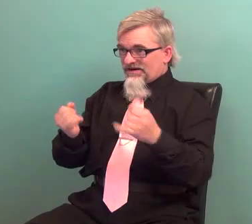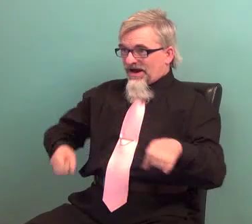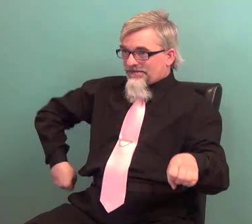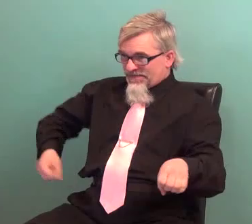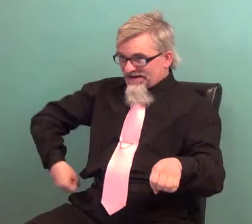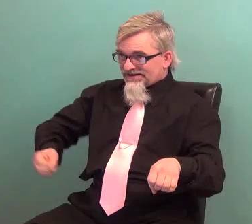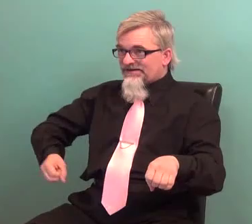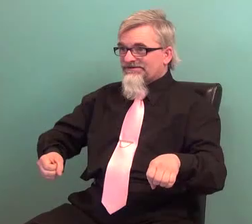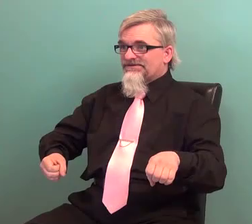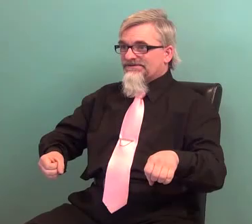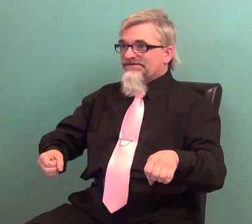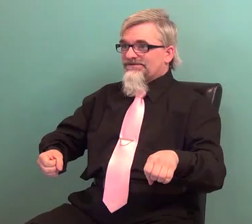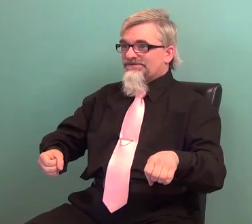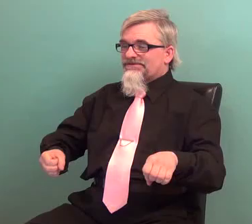Bilard?